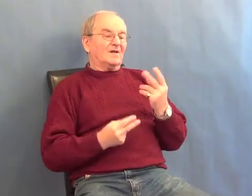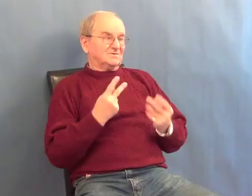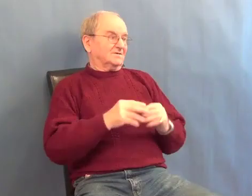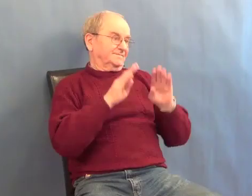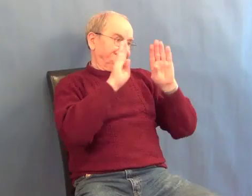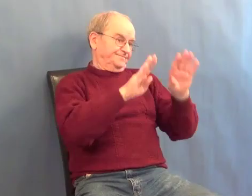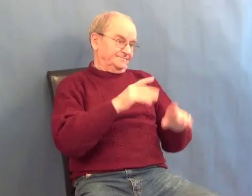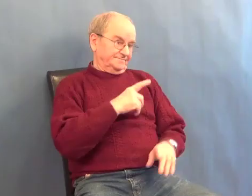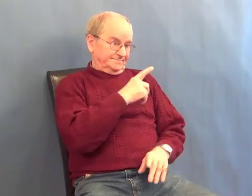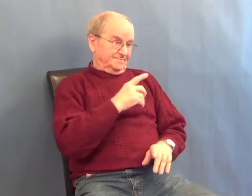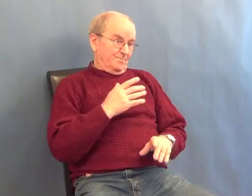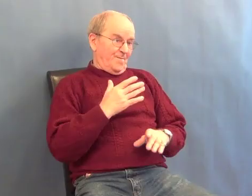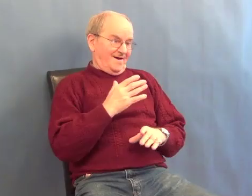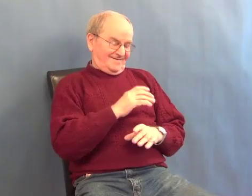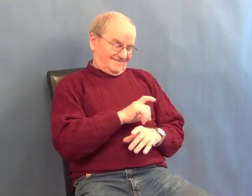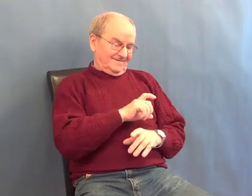Bar mleczny jest przyklejony.